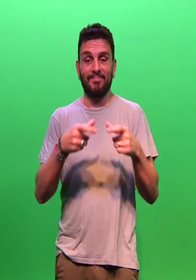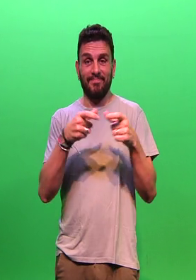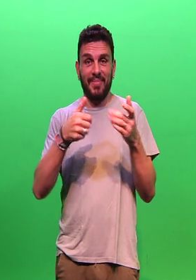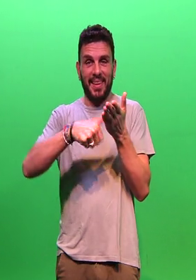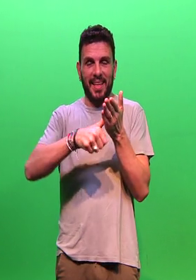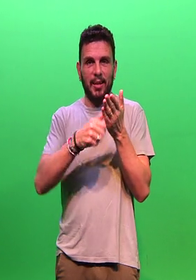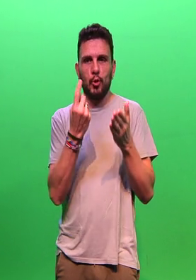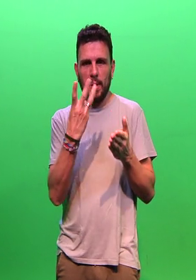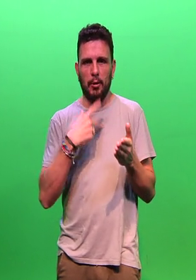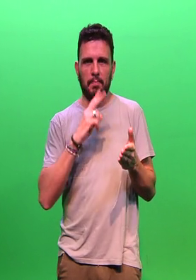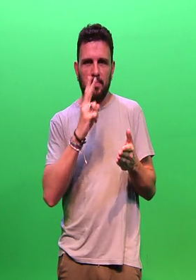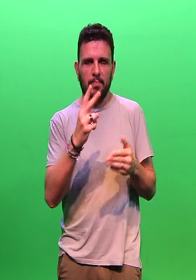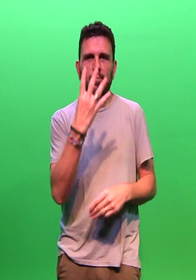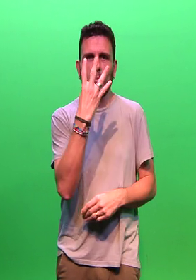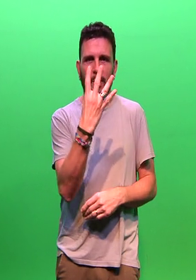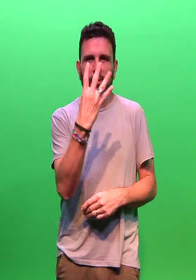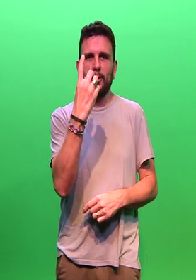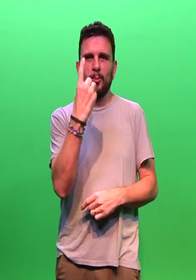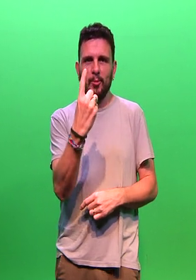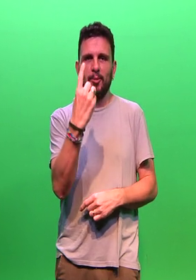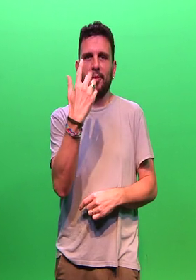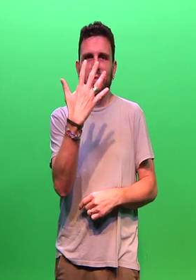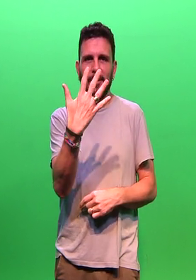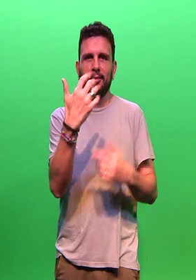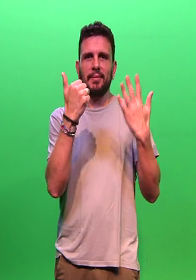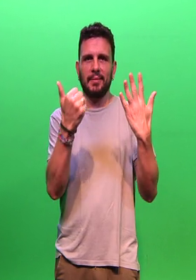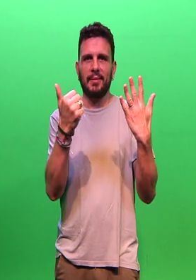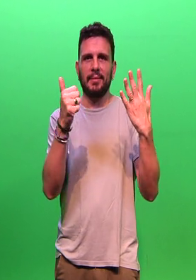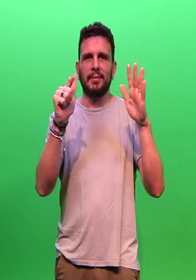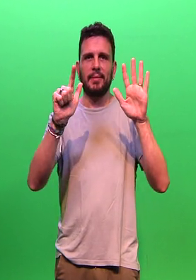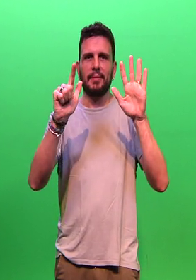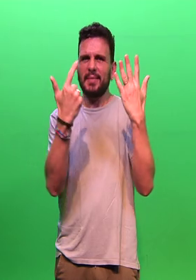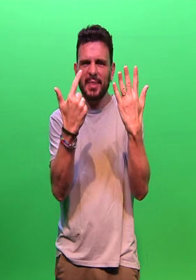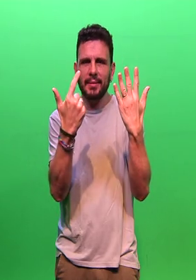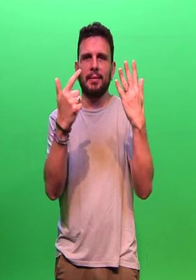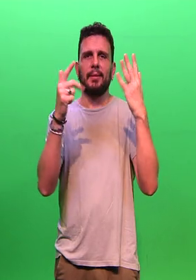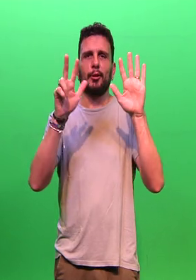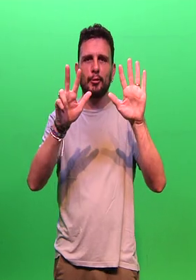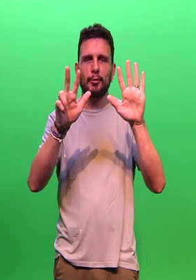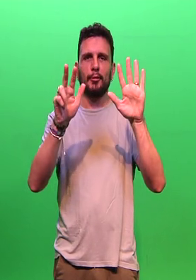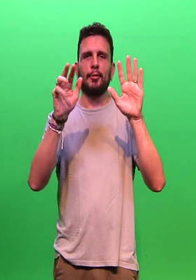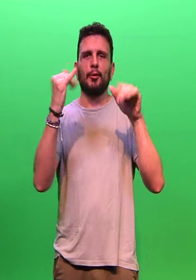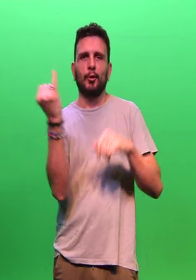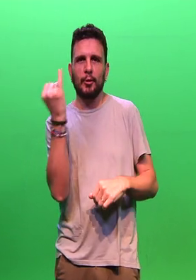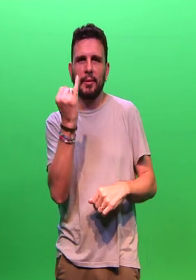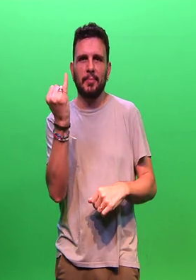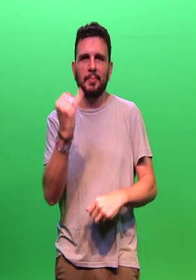Et dic el número del meu DNI, és el quatre u cinc sis set vuit, jota.